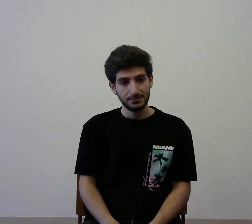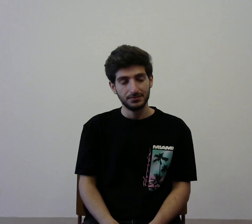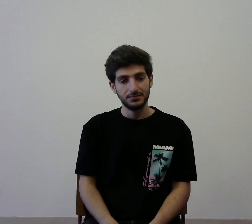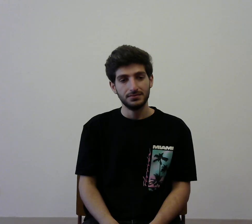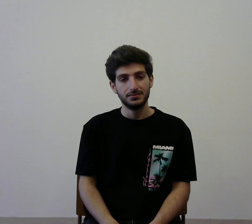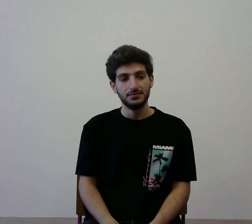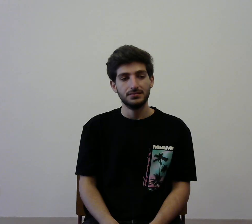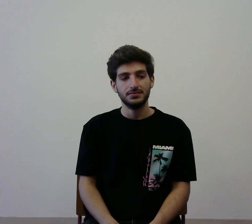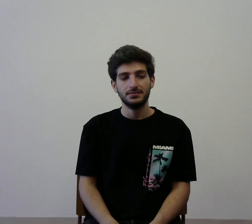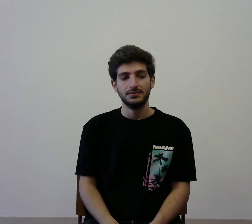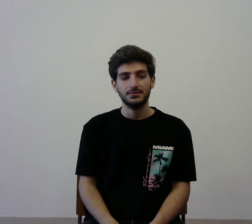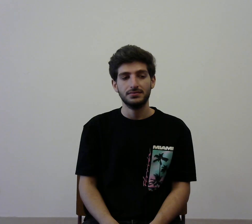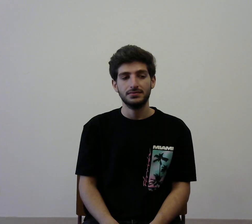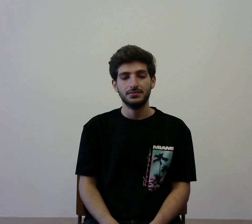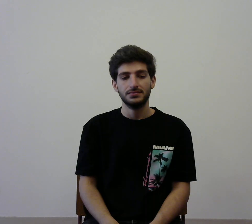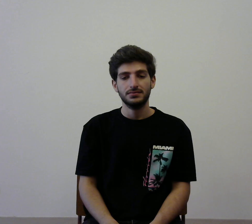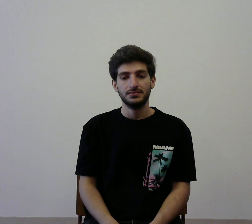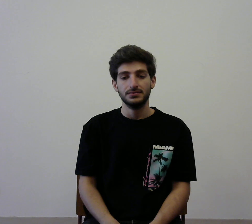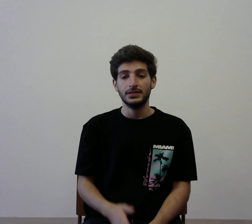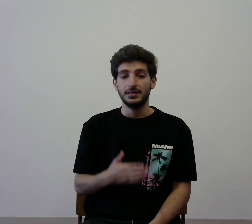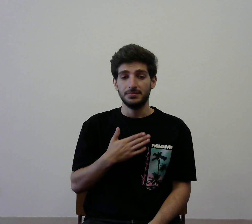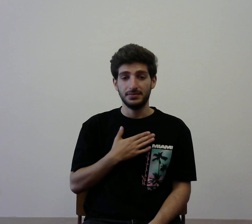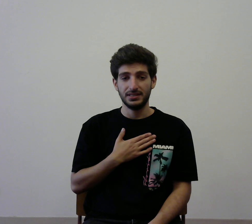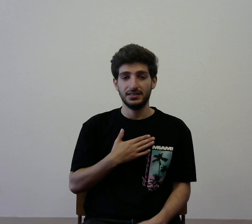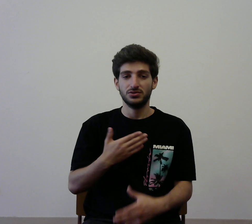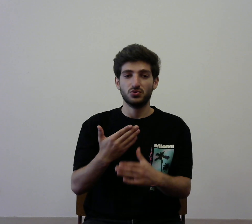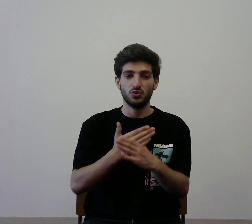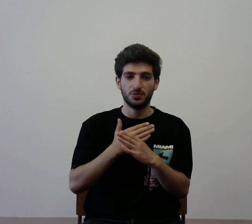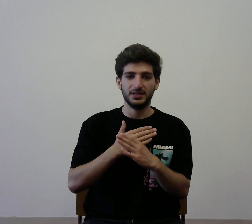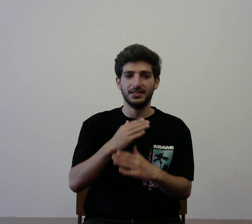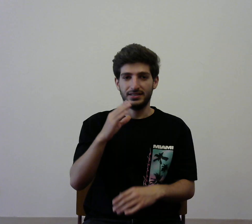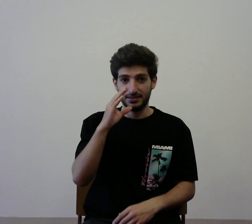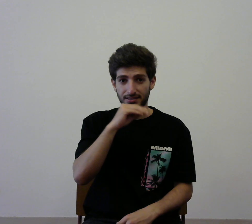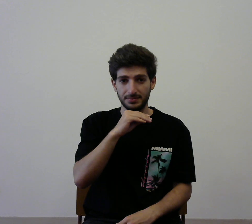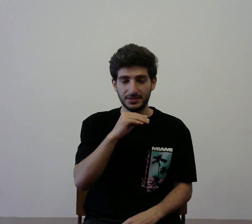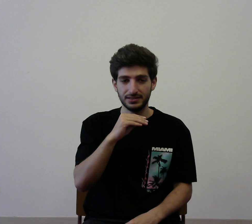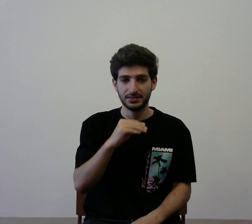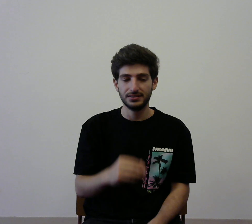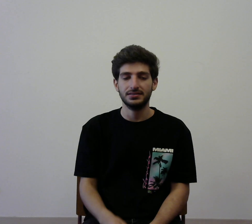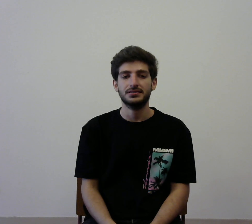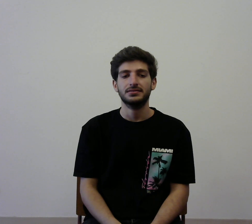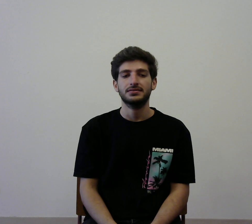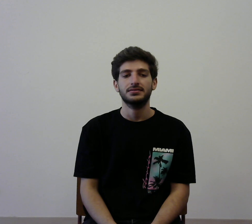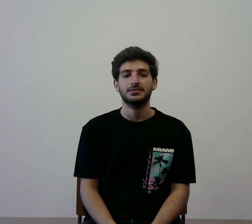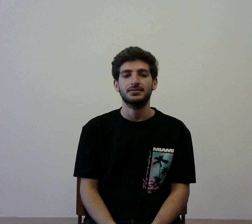Mənə kömək edə bilərsinizmi?